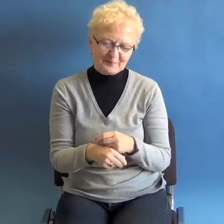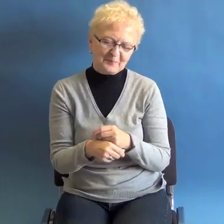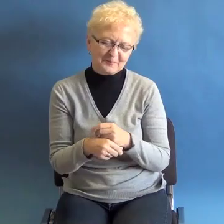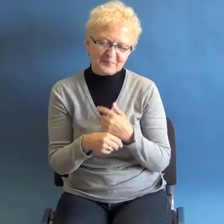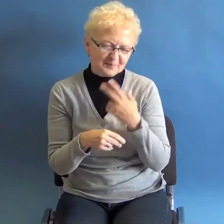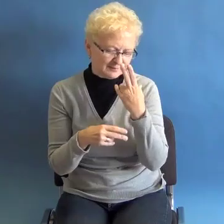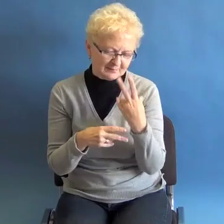Nie.